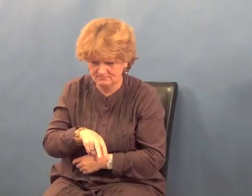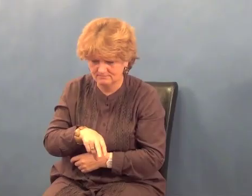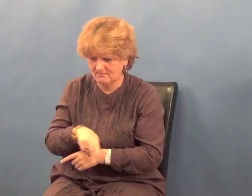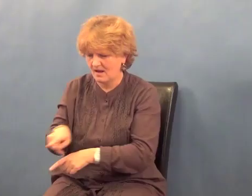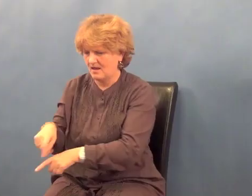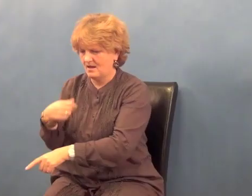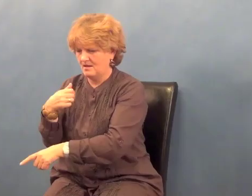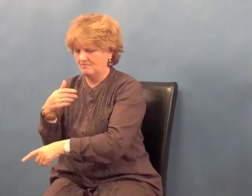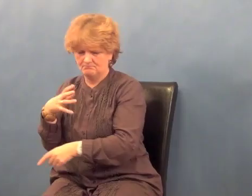"A gdzie ten kosz, co tu był?"